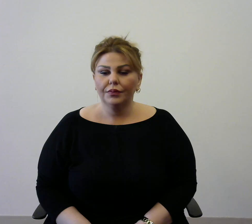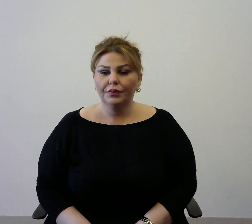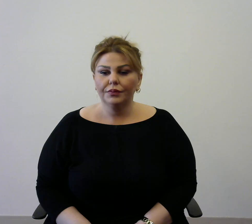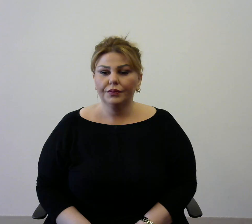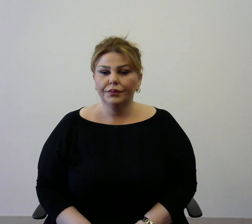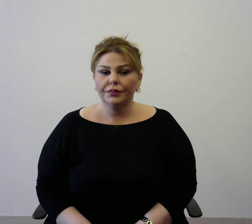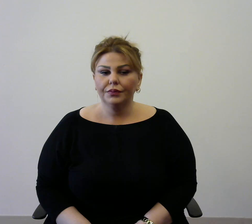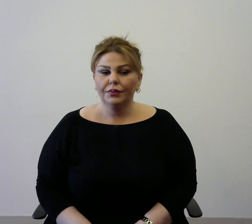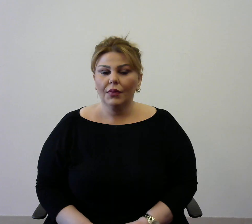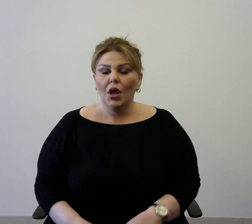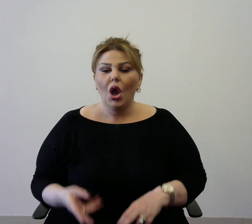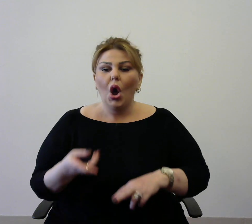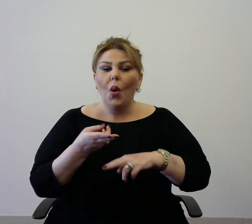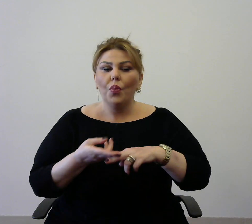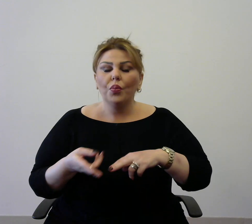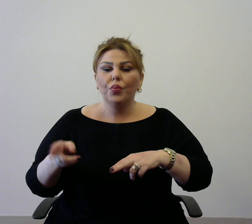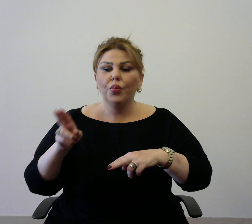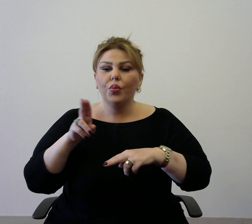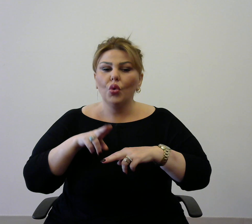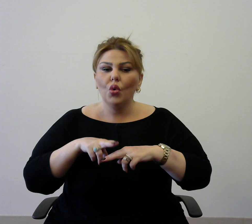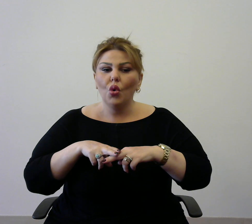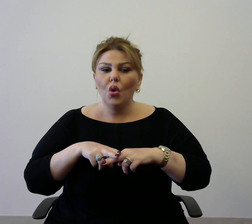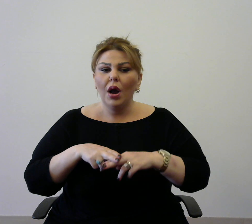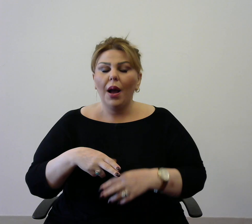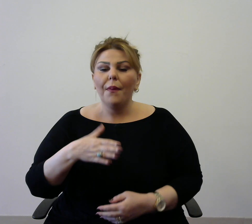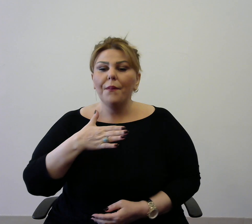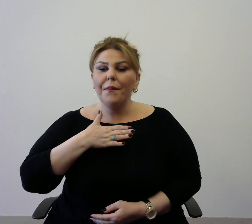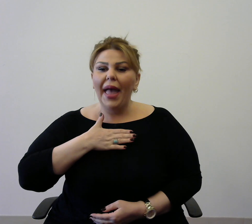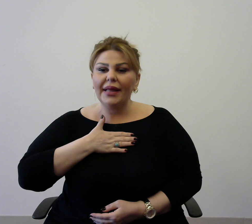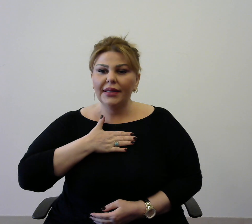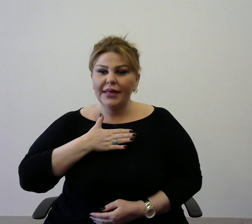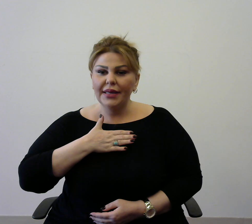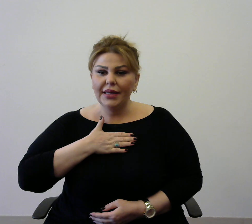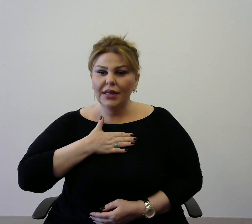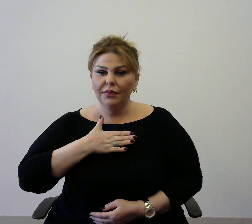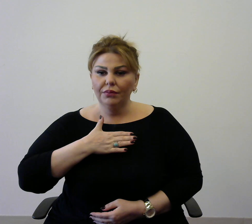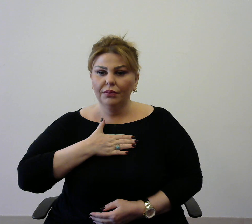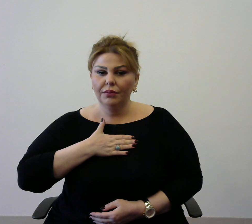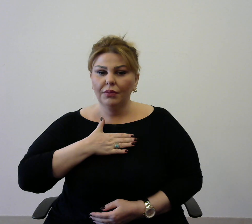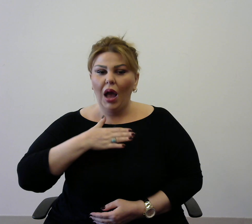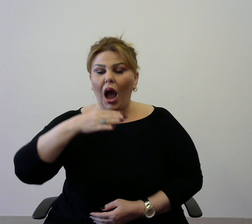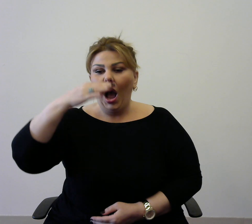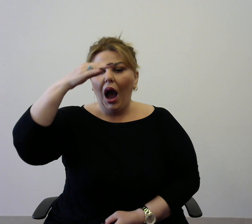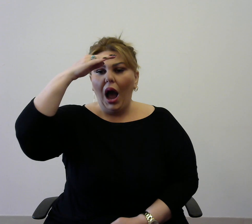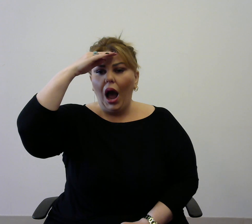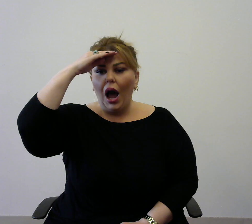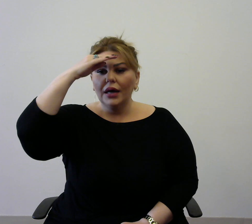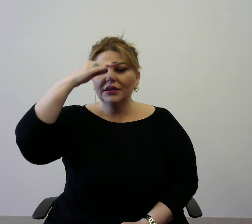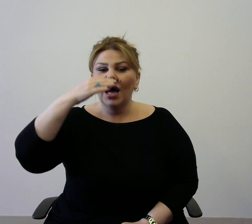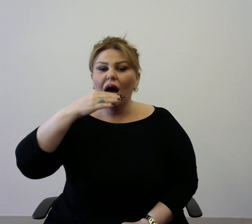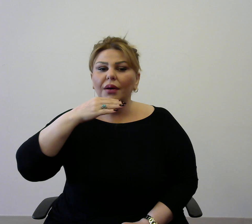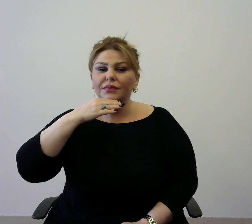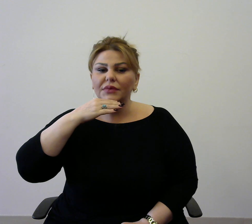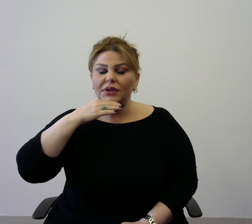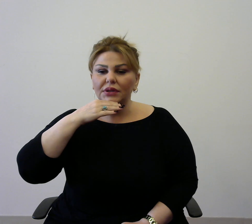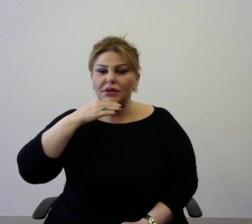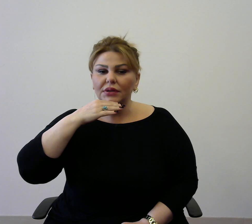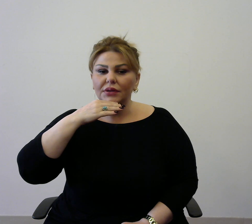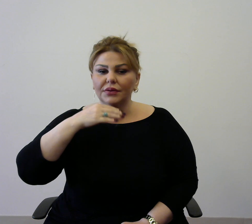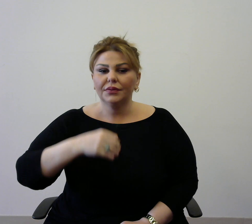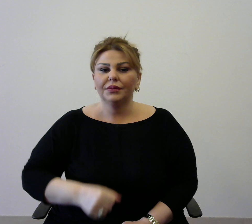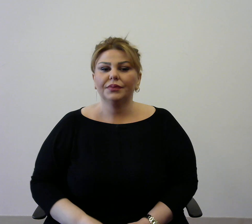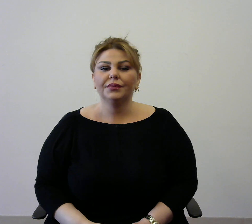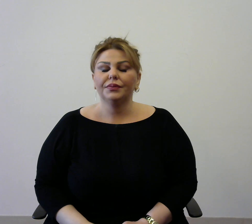Bu mənim atamdır